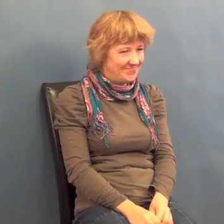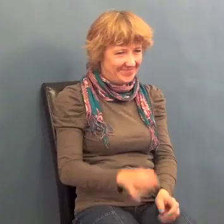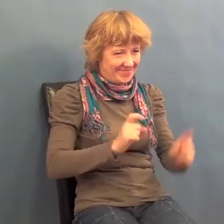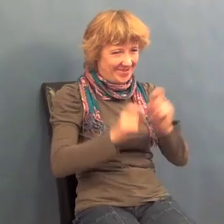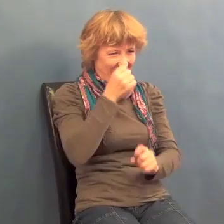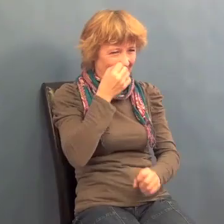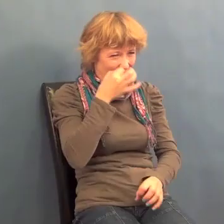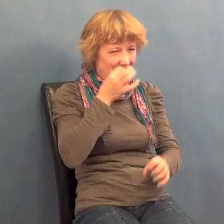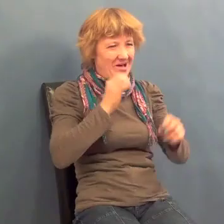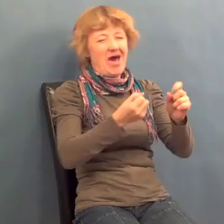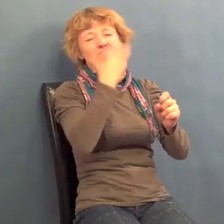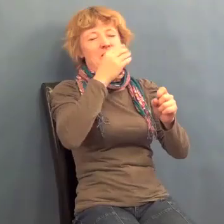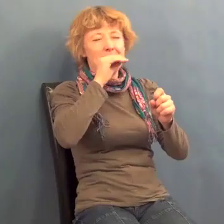Kot cofa się, bo ryba opluła go wodą.